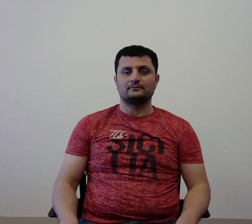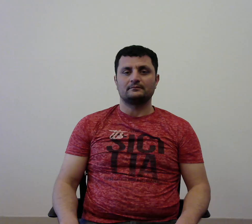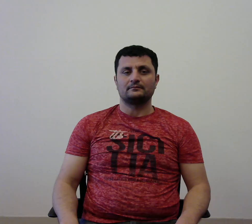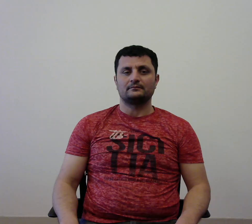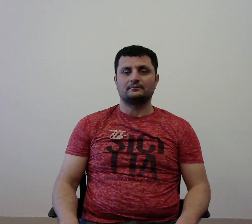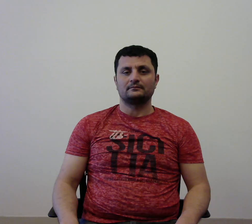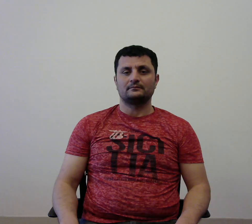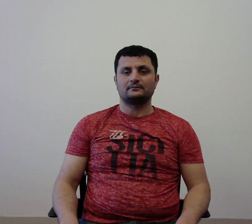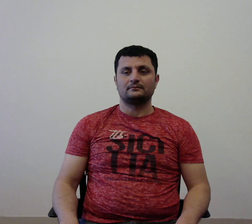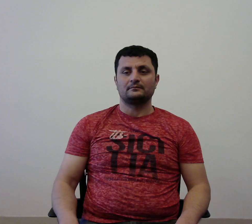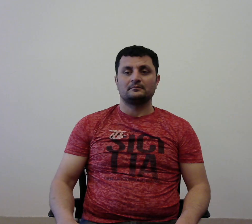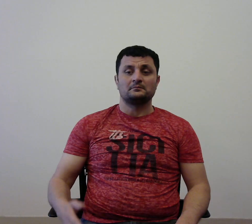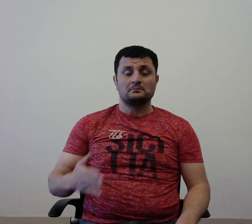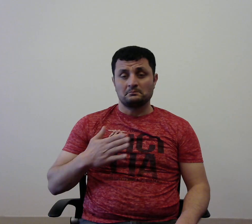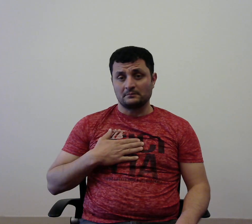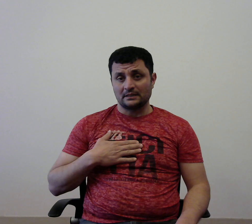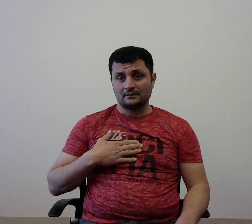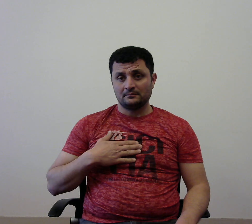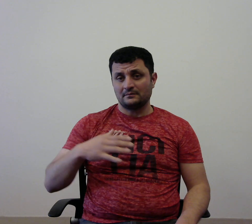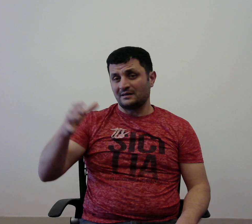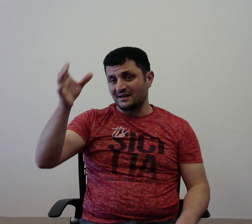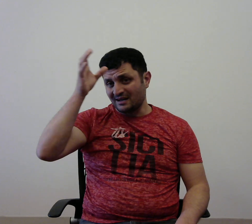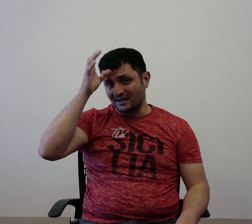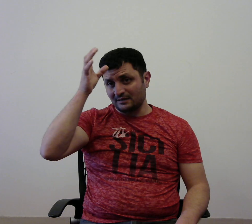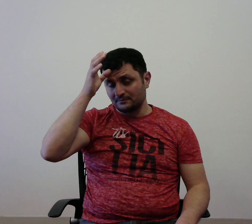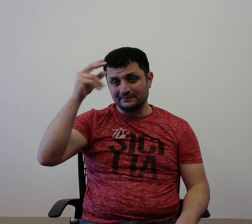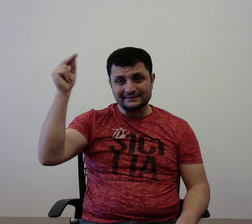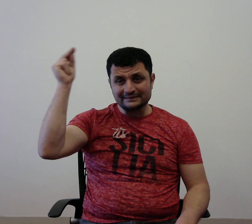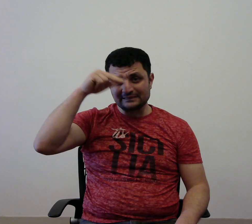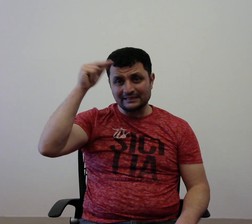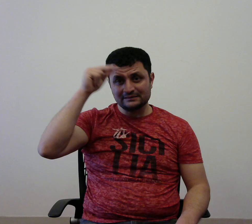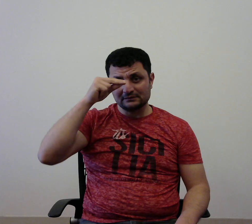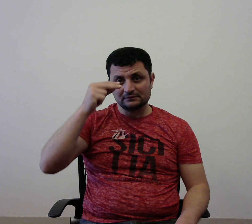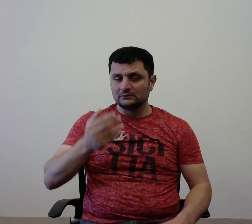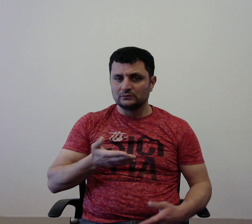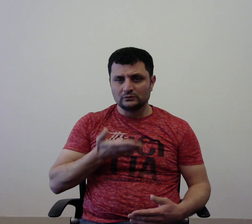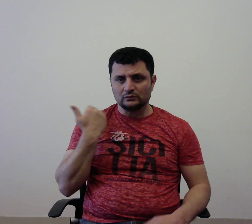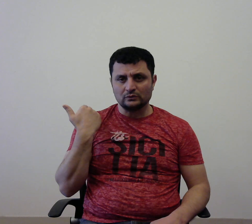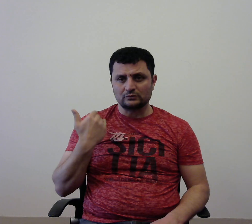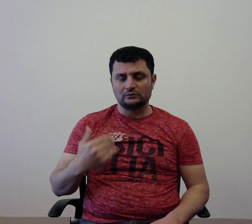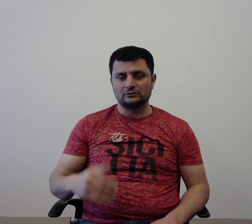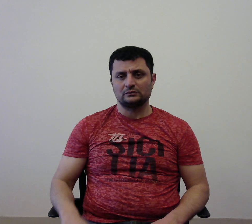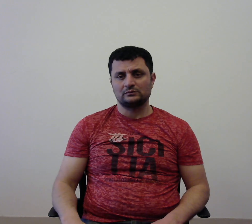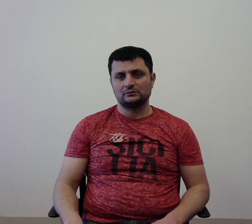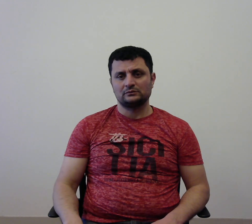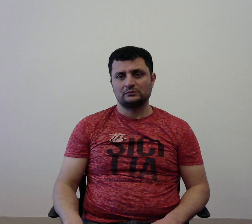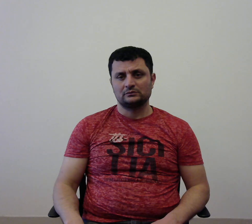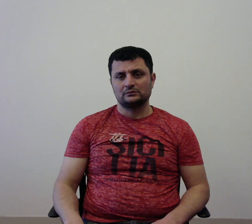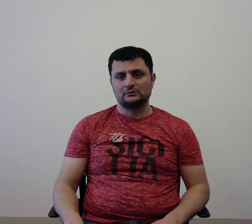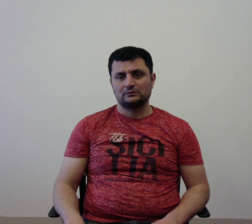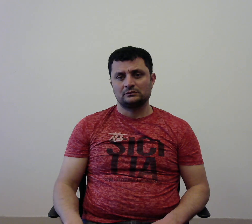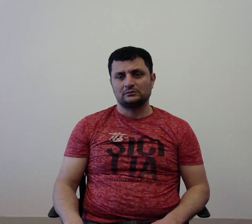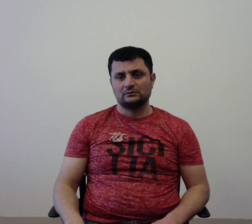Mənim ali təhsilim yoxdur